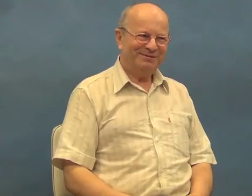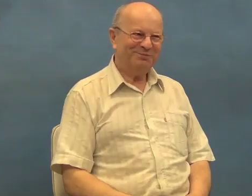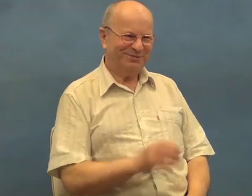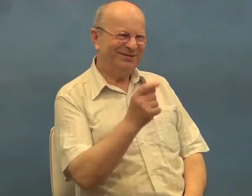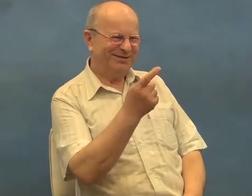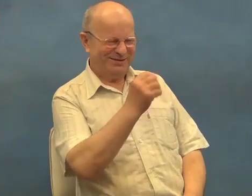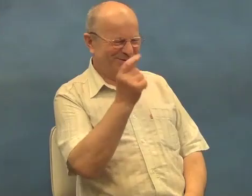Jeden.